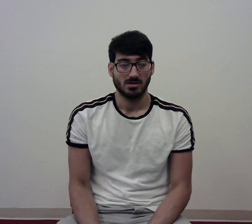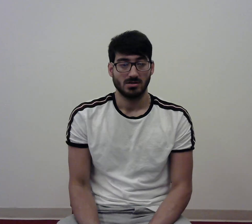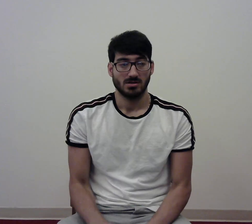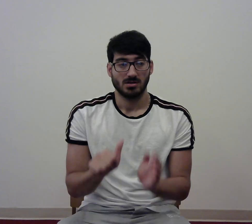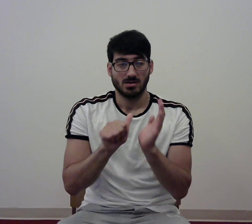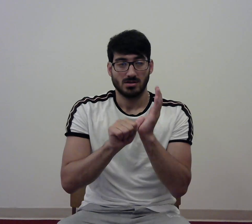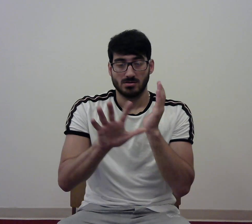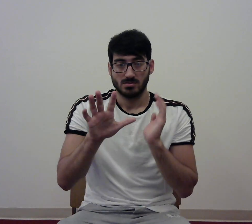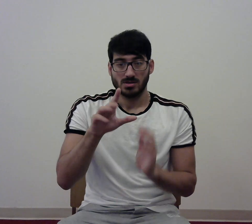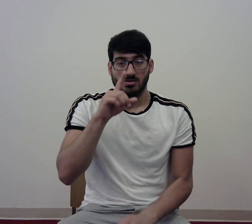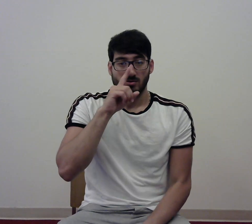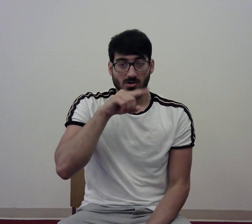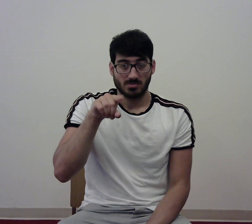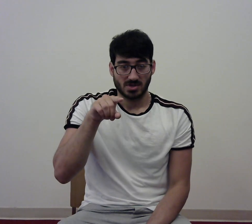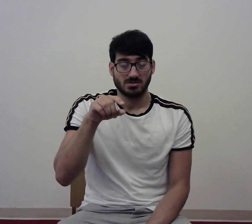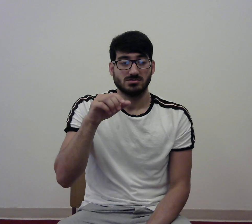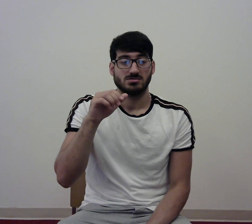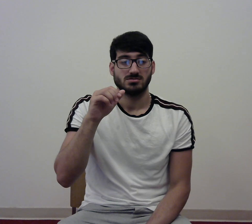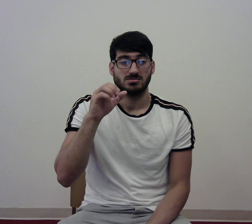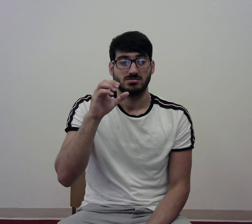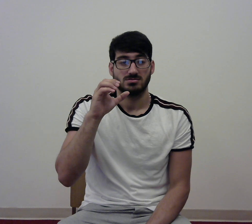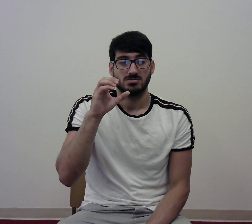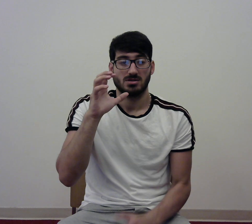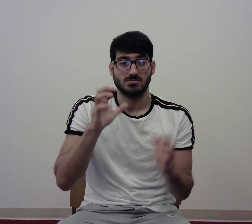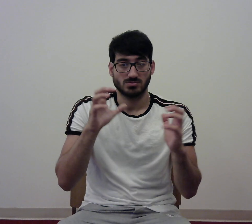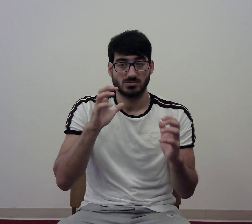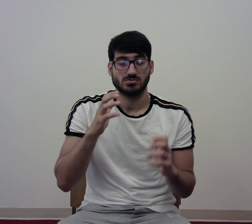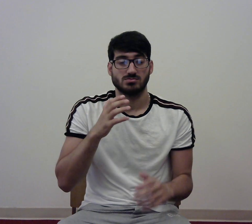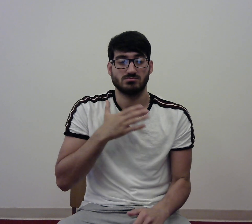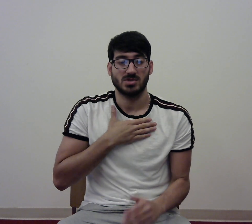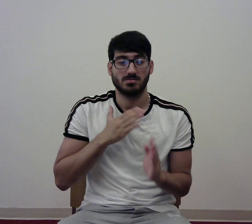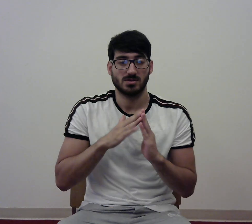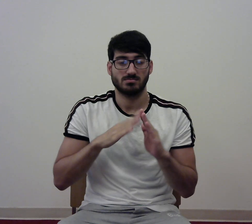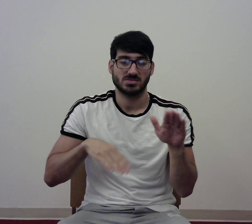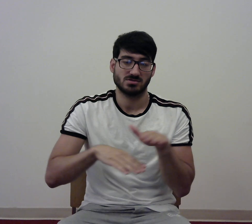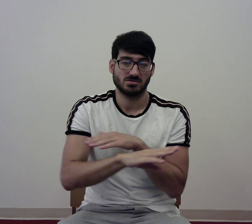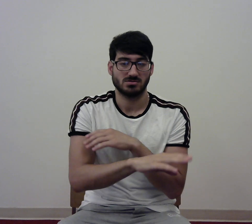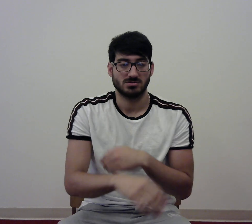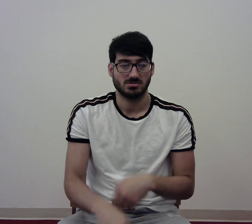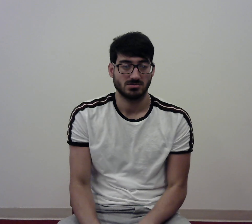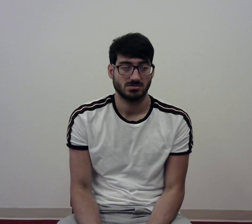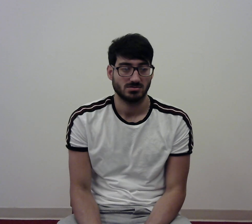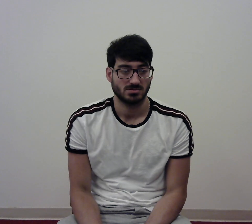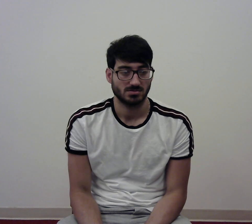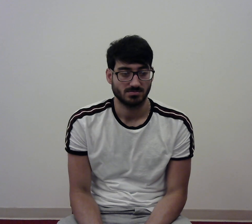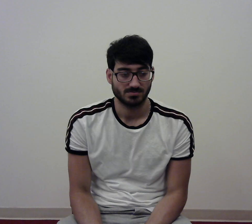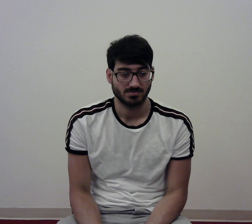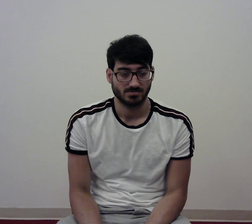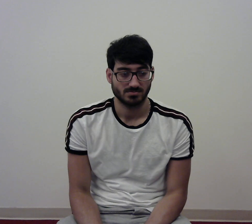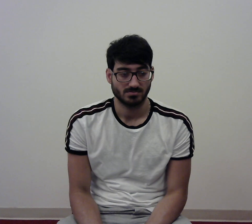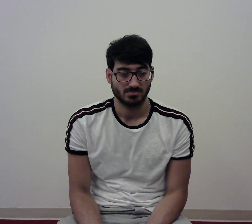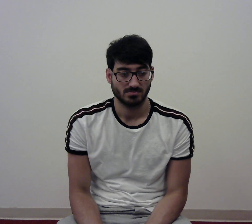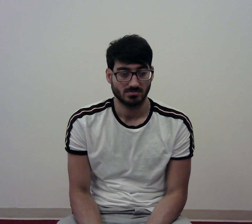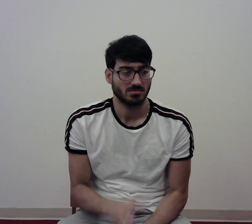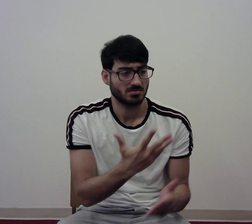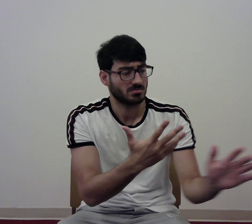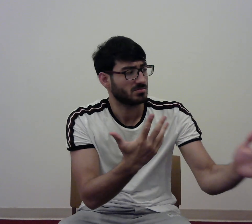65 saylı avtobus mənim evimə gedir